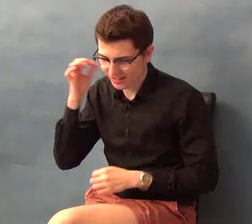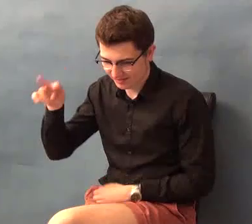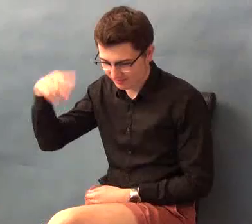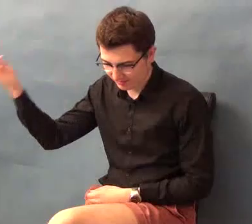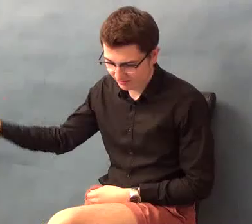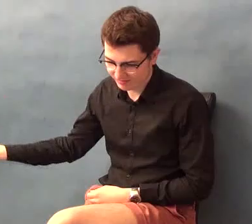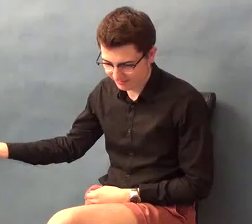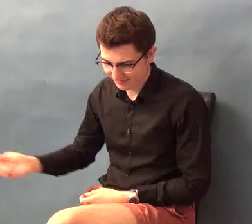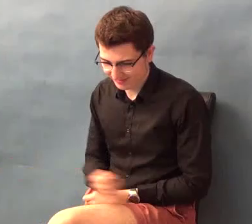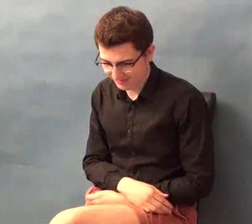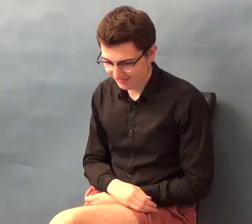Kot odskakuje.